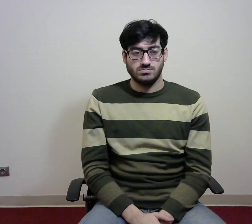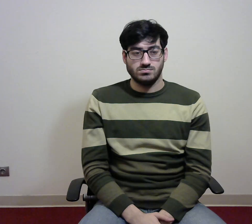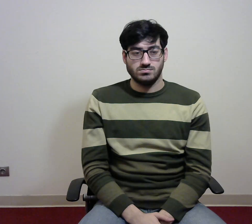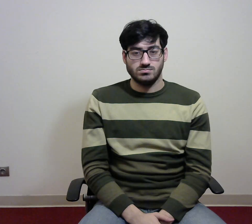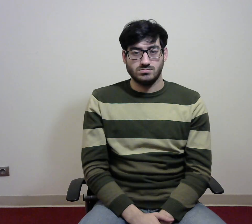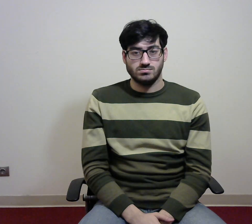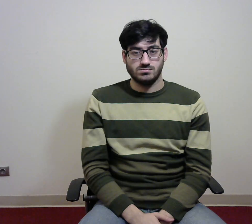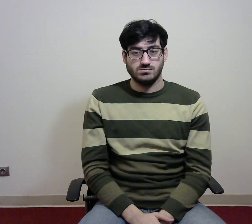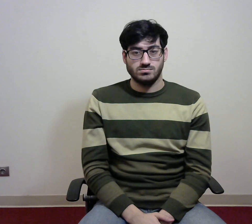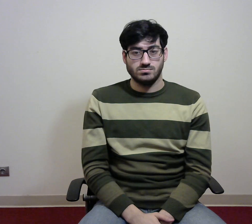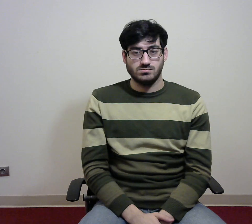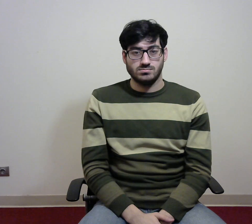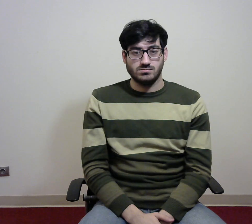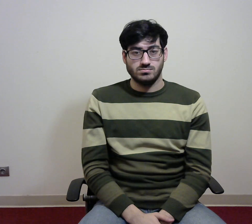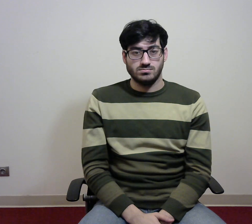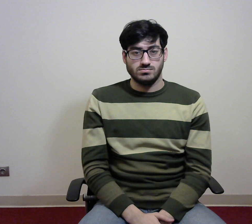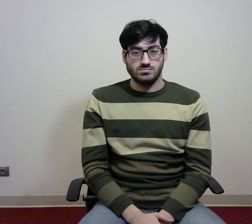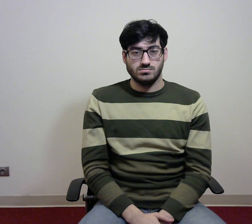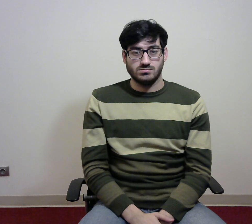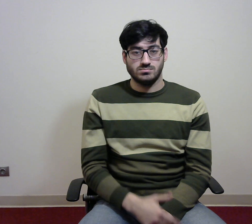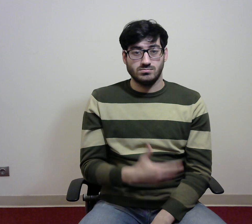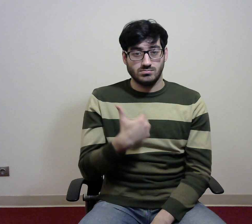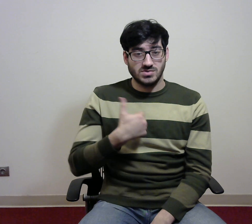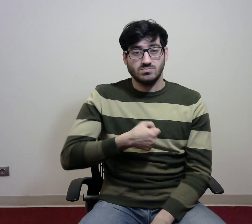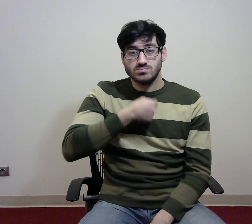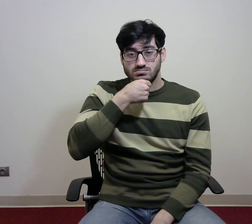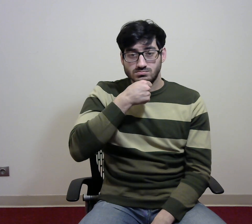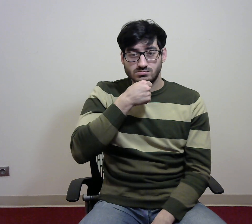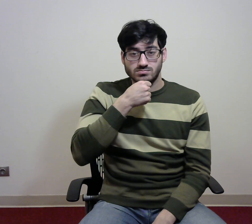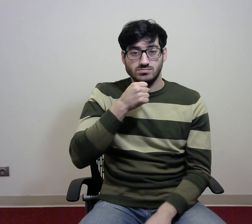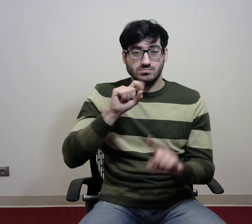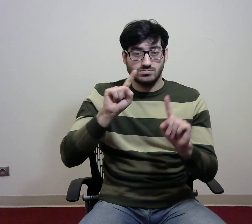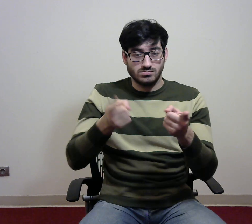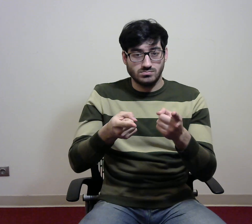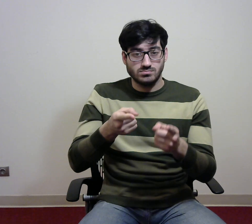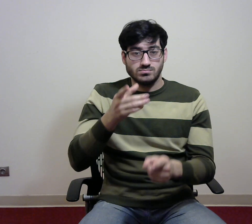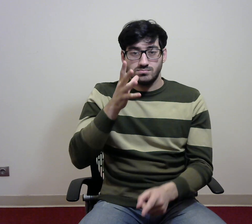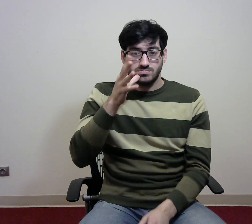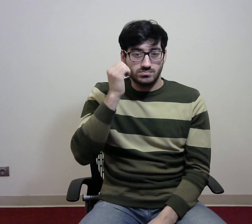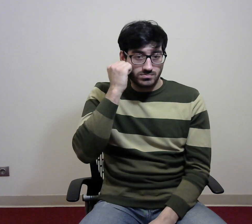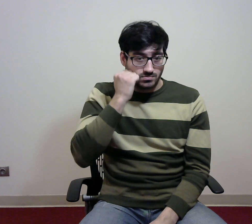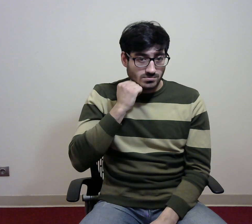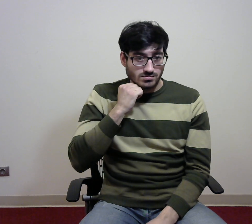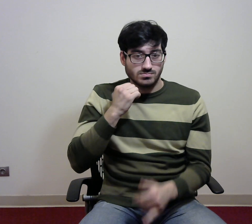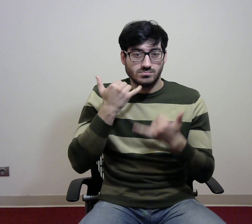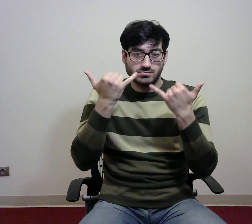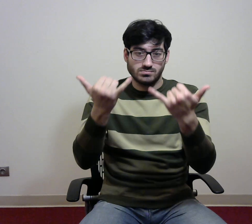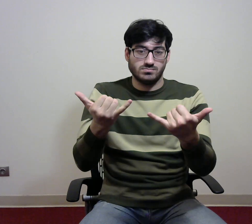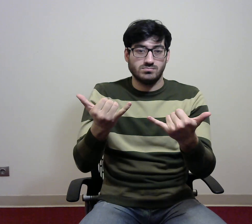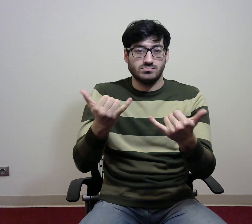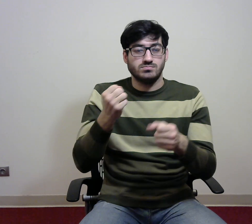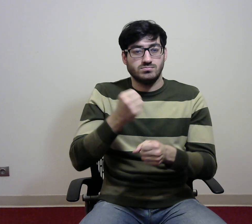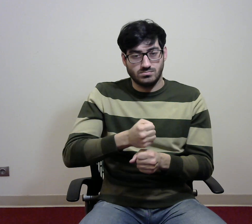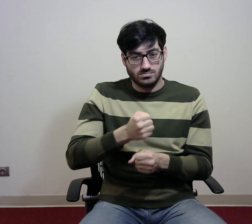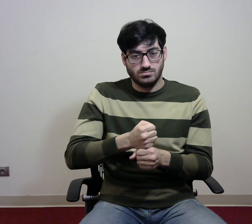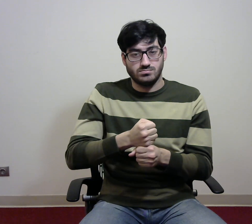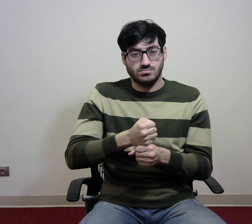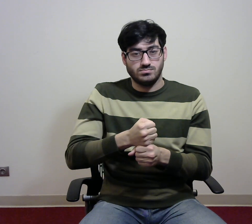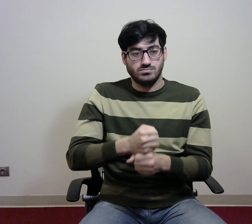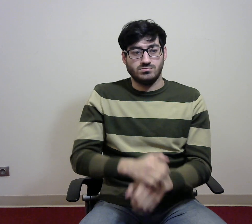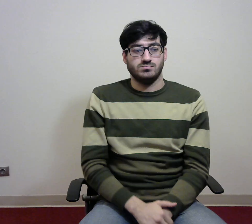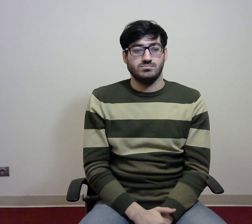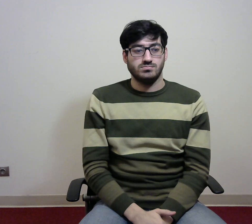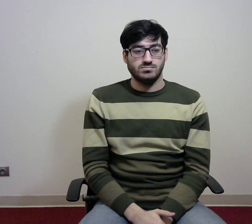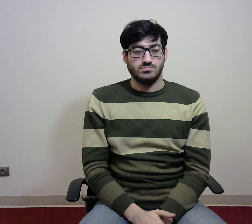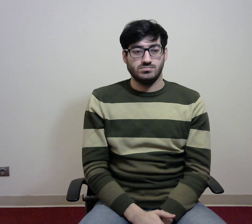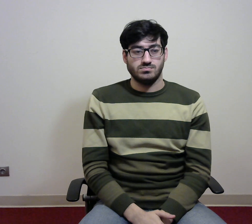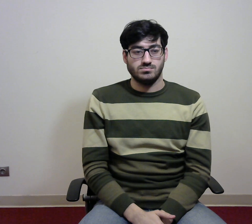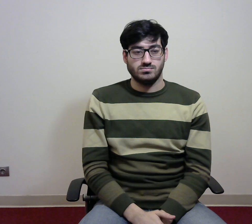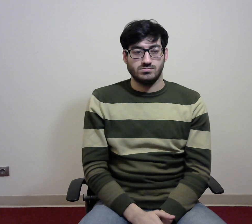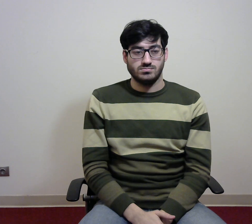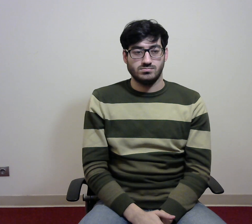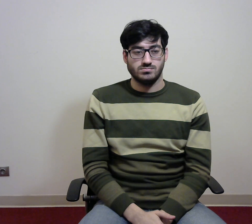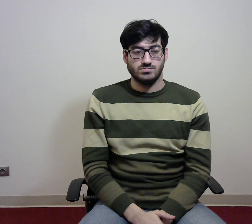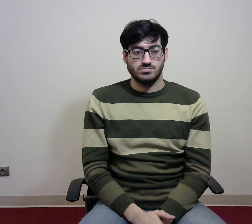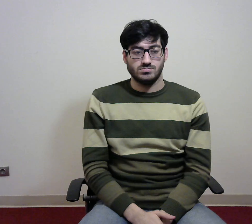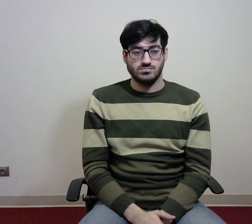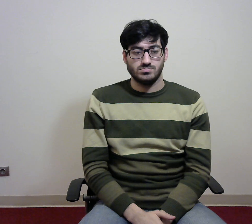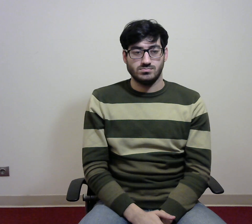Mən böyüklərə (yaşlılara) hörmət edirəm